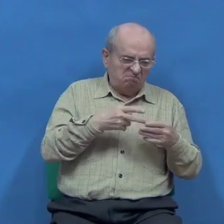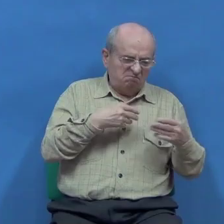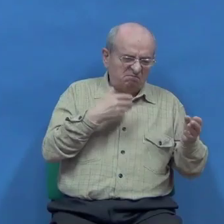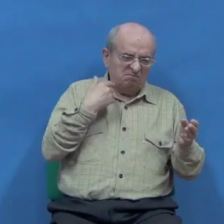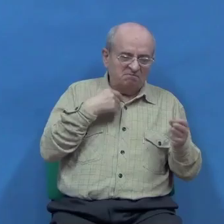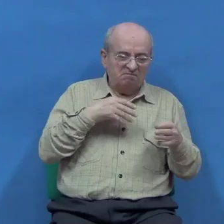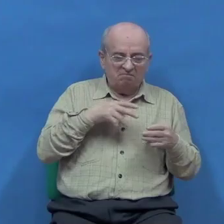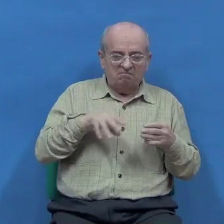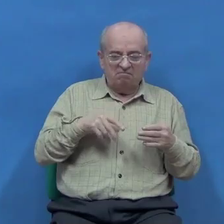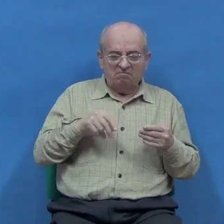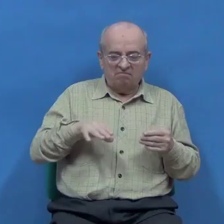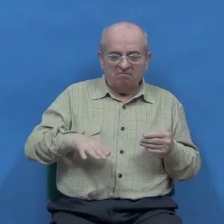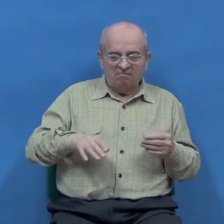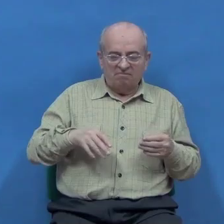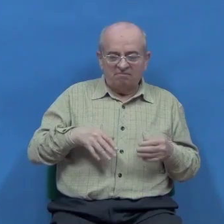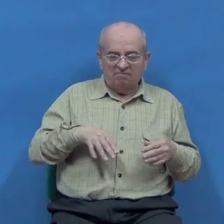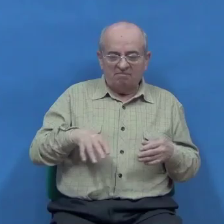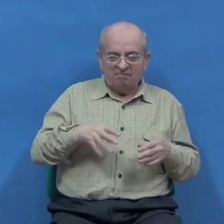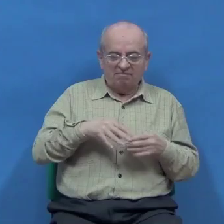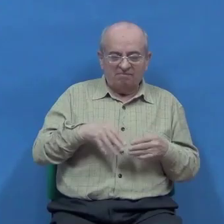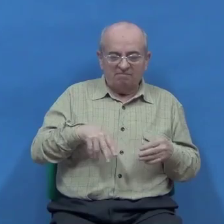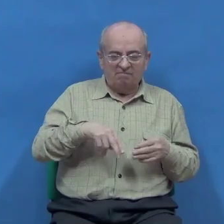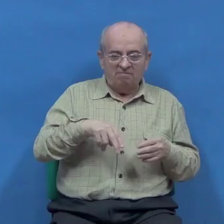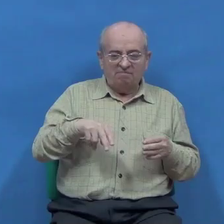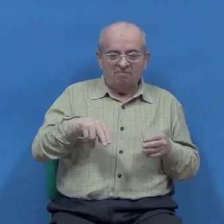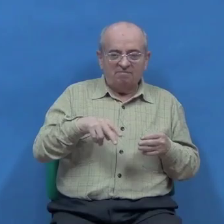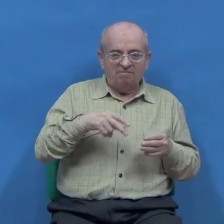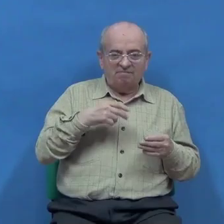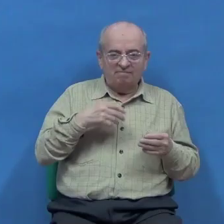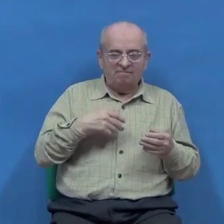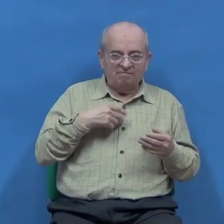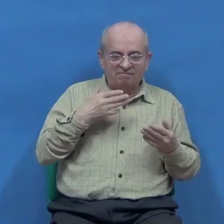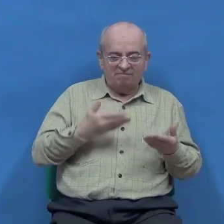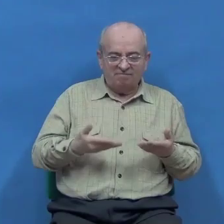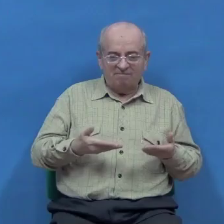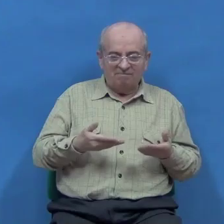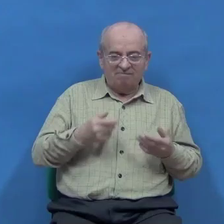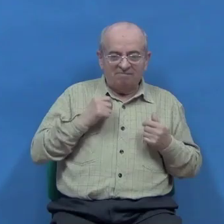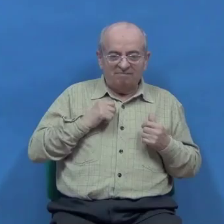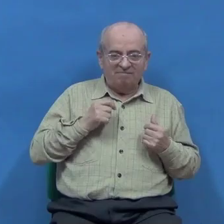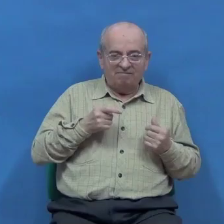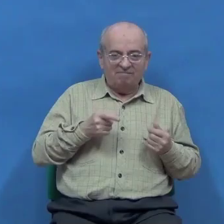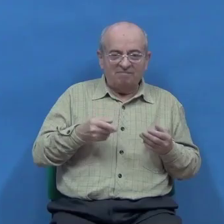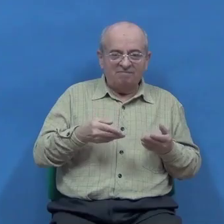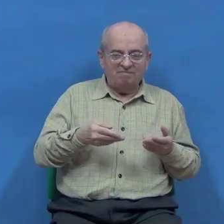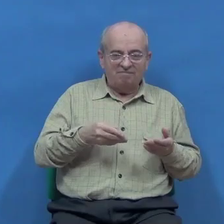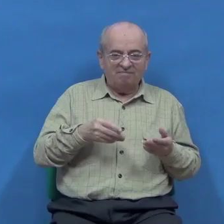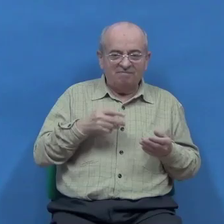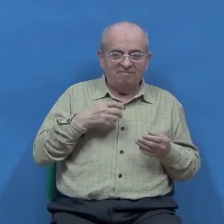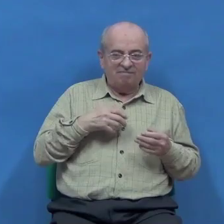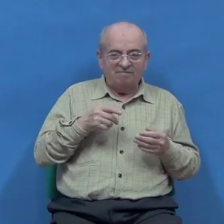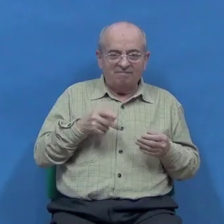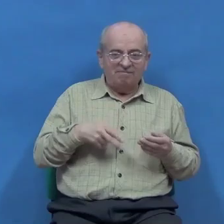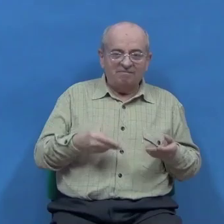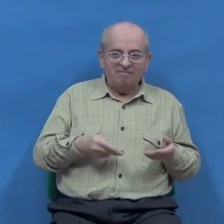Chaplin razem z chłopcem odchodzą.